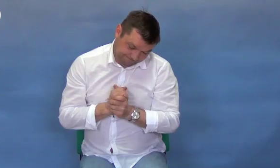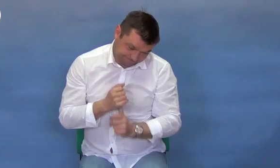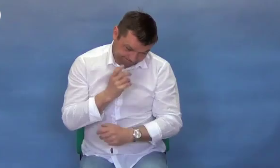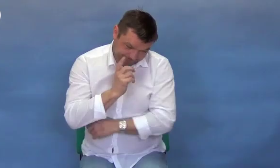Moment.